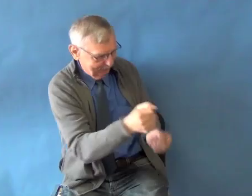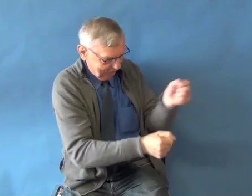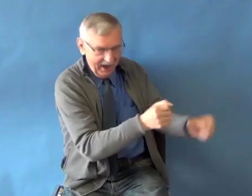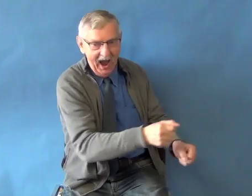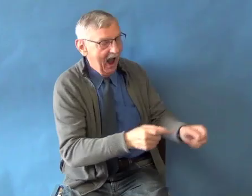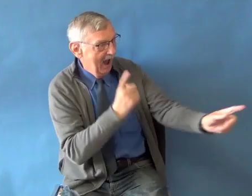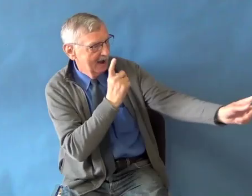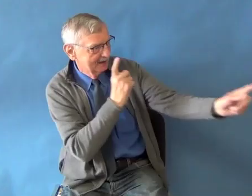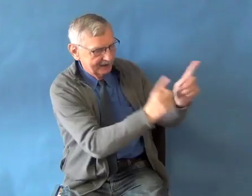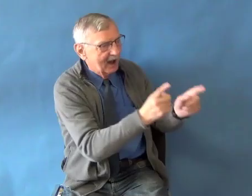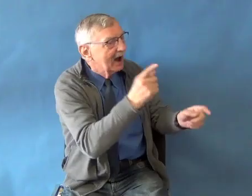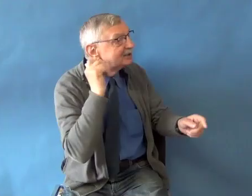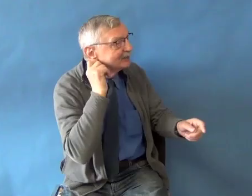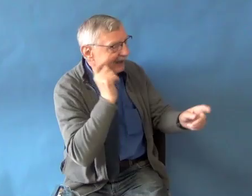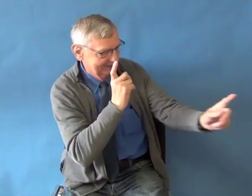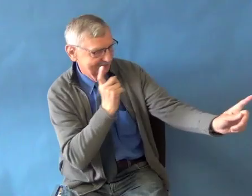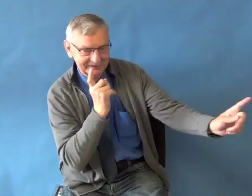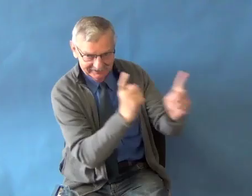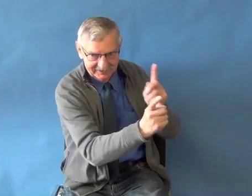Z naprzeciwka minął się z dziewczyną.